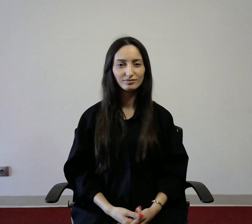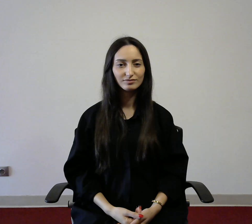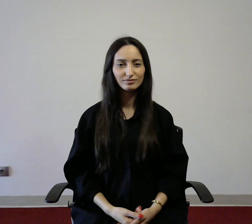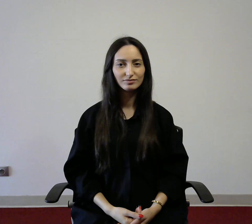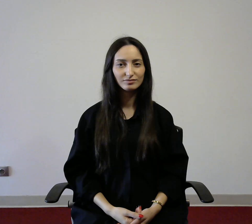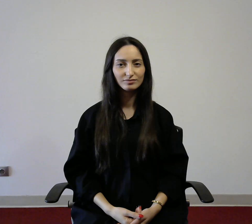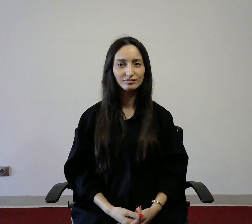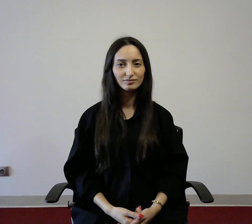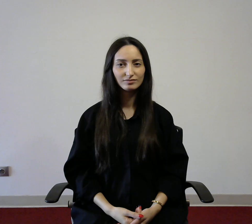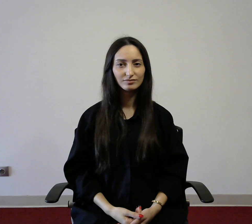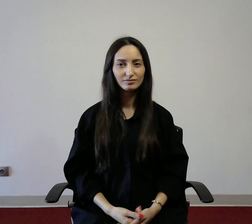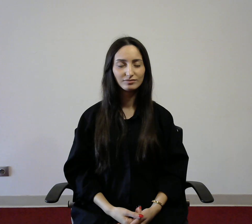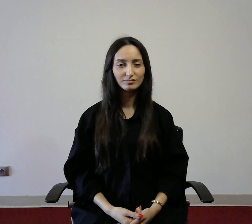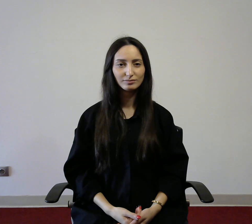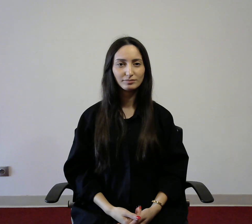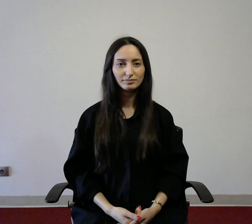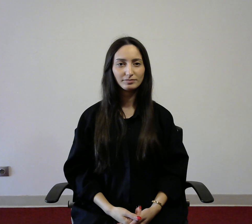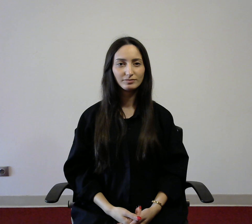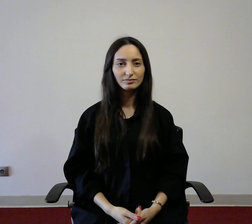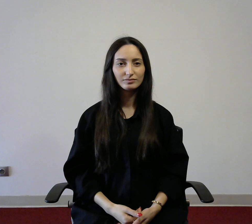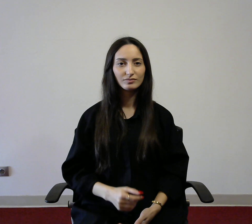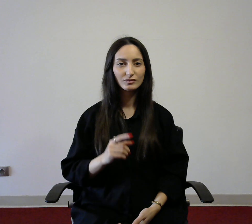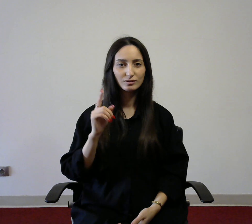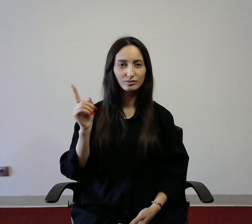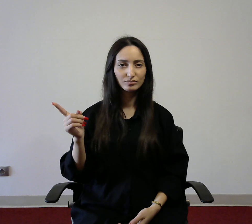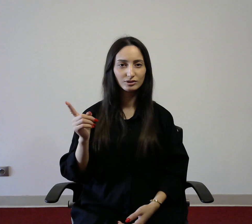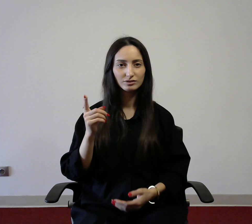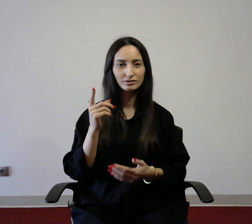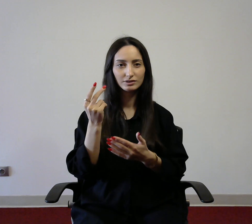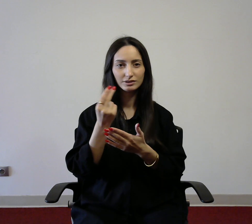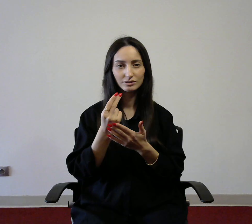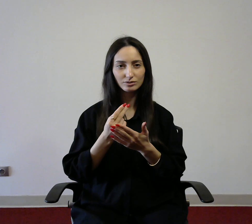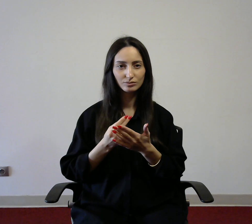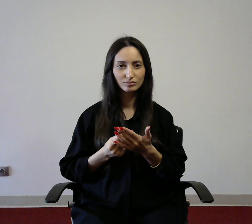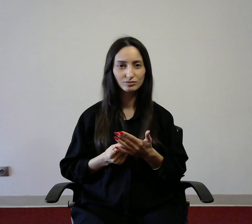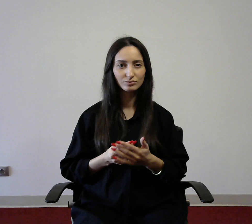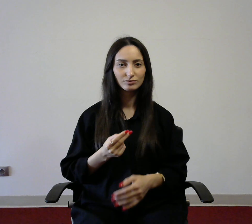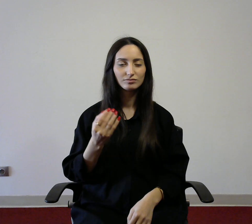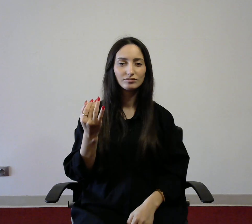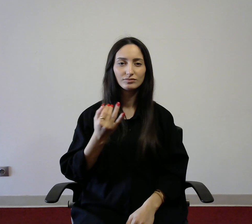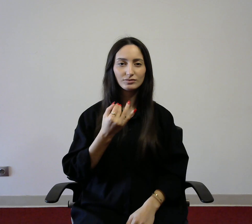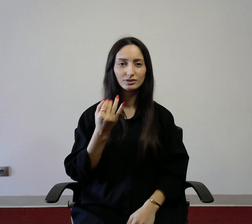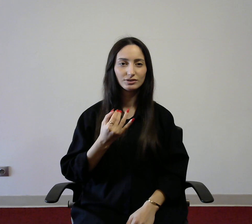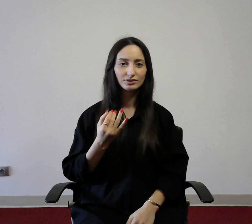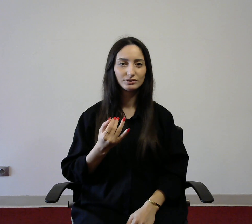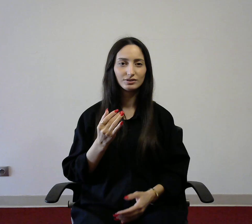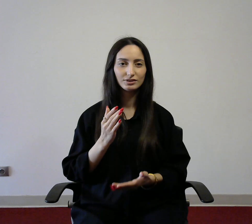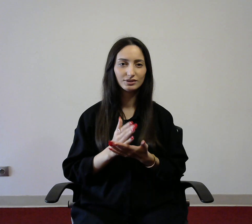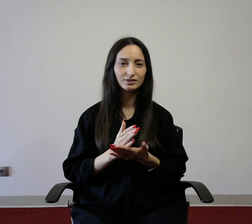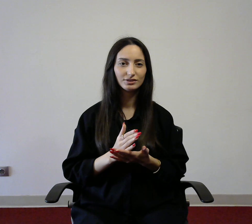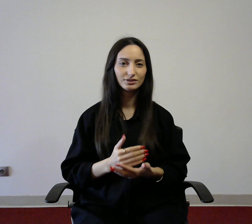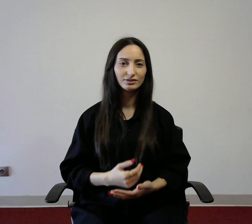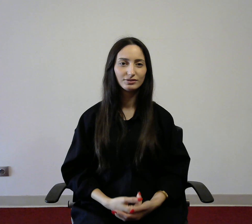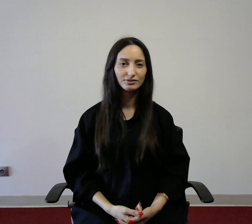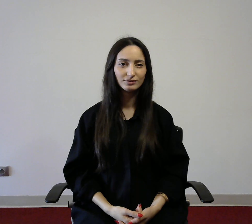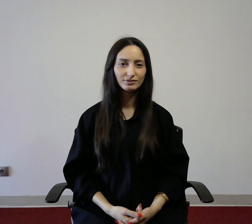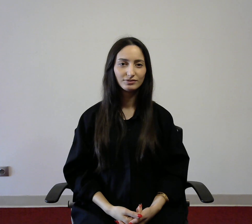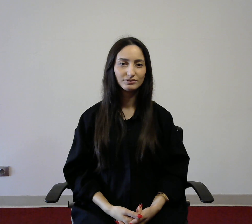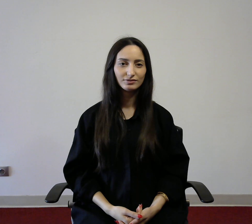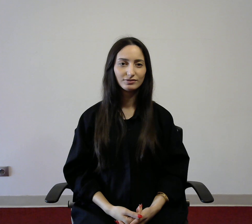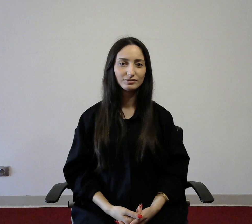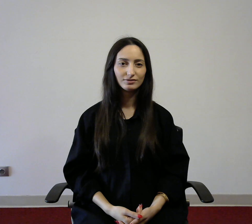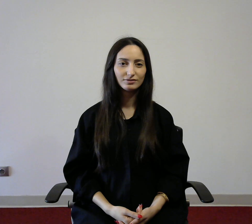Onun rəsmə marağı var